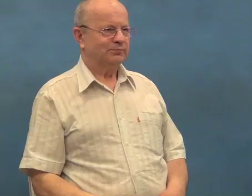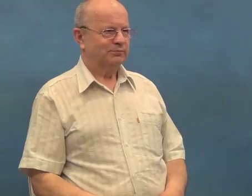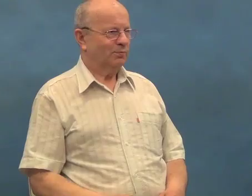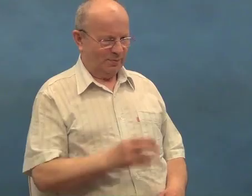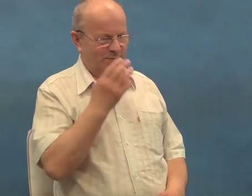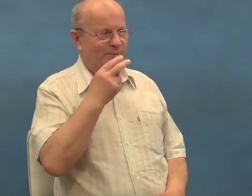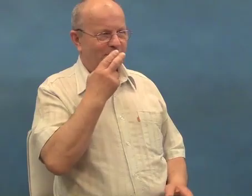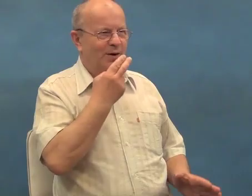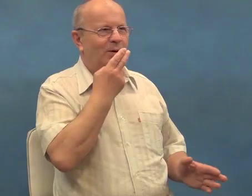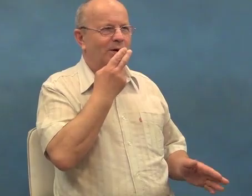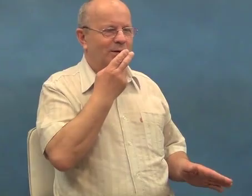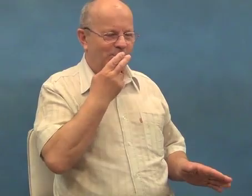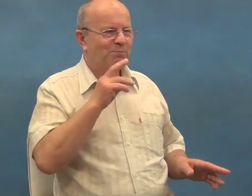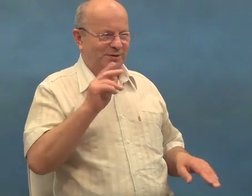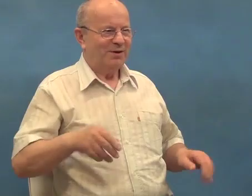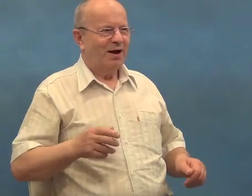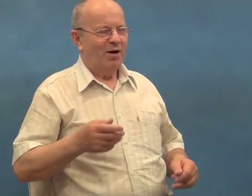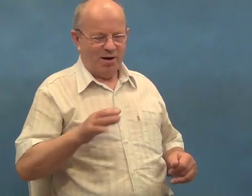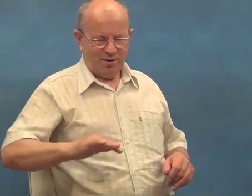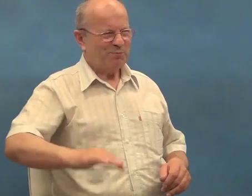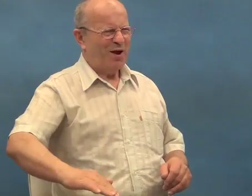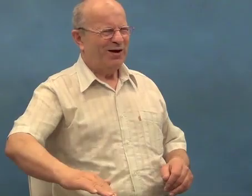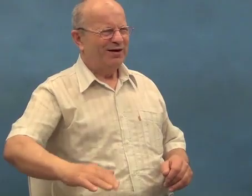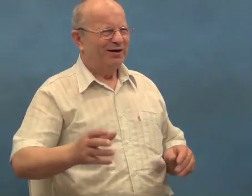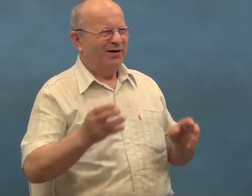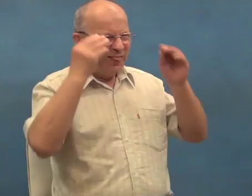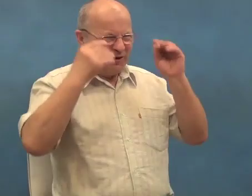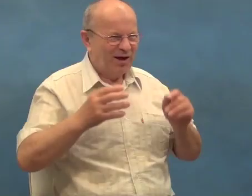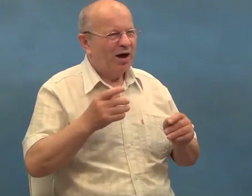Charlie Chaplin z małym dzieckiem zaczęli myśleć nad czymś.